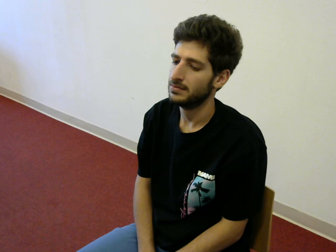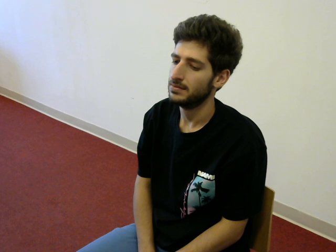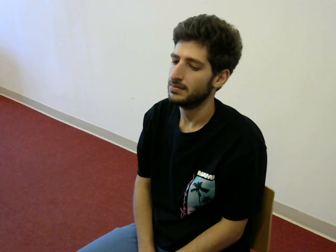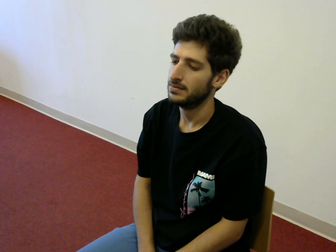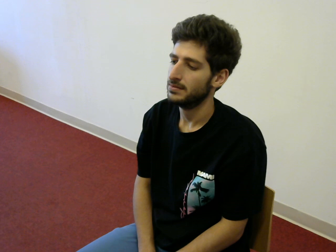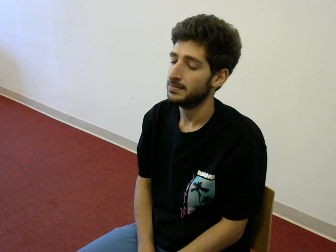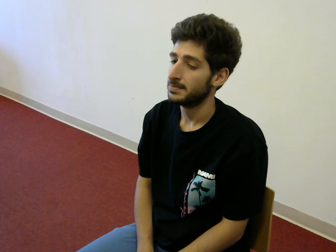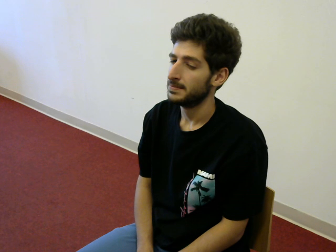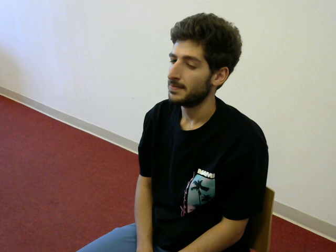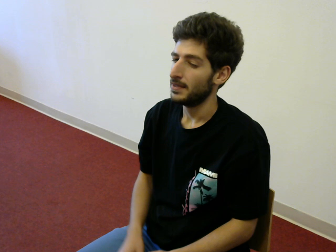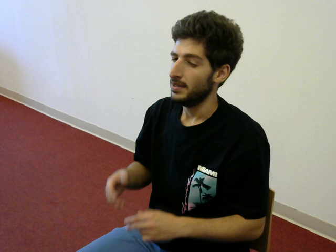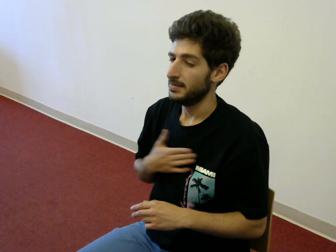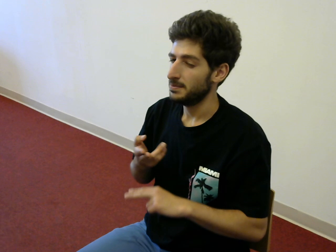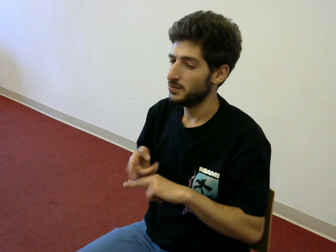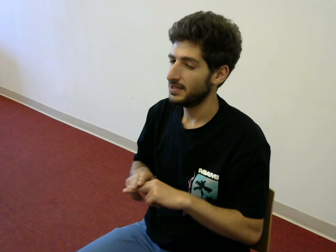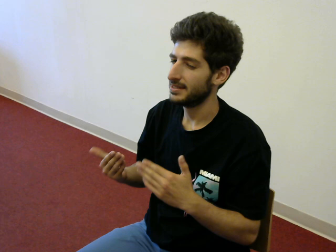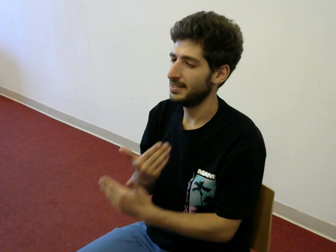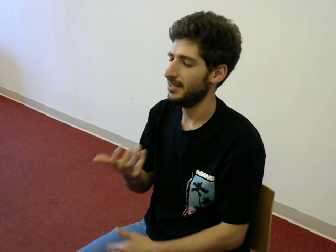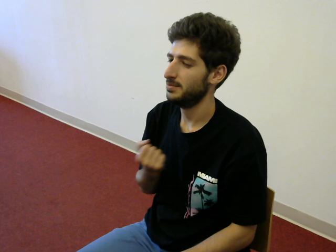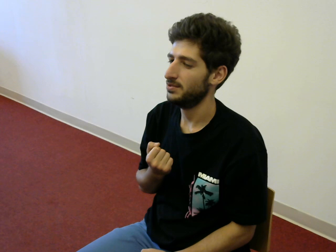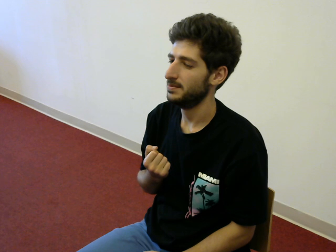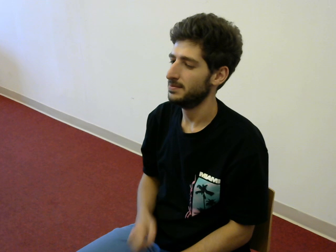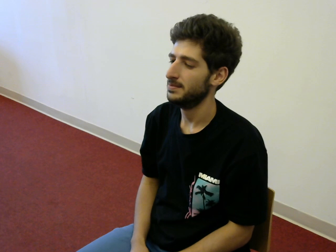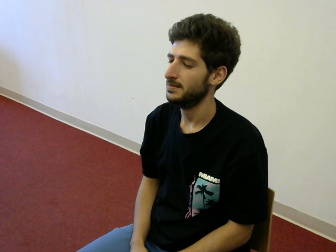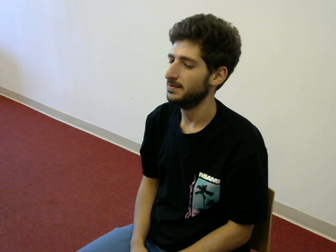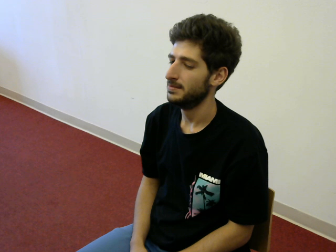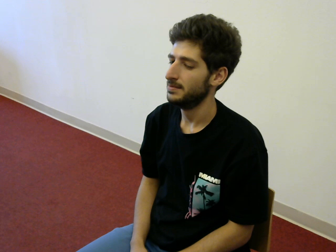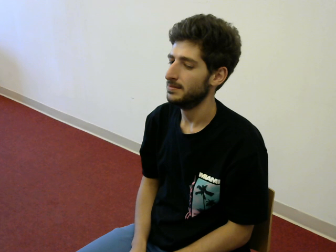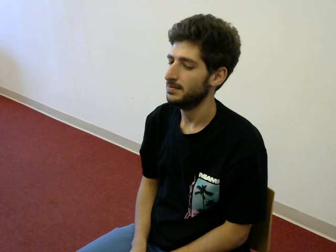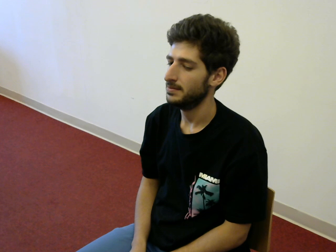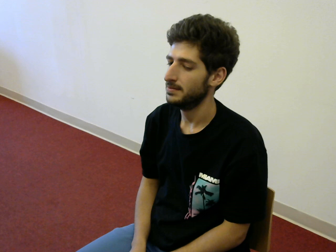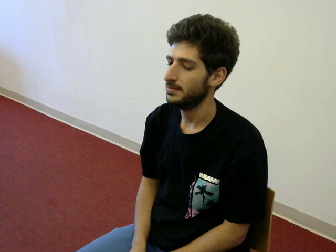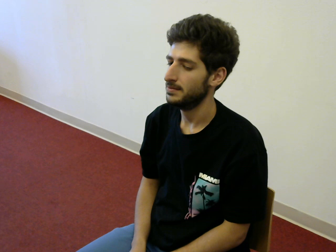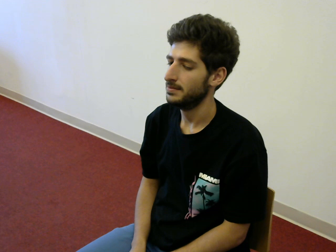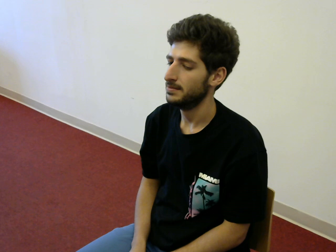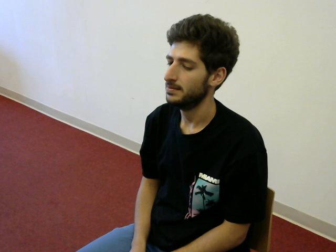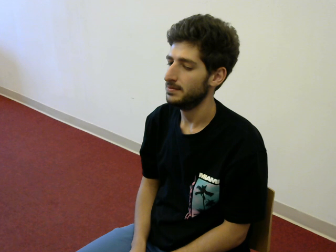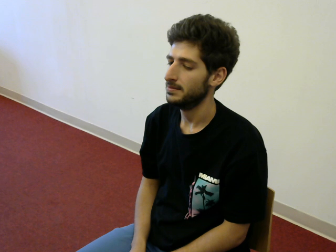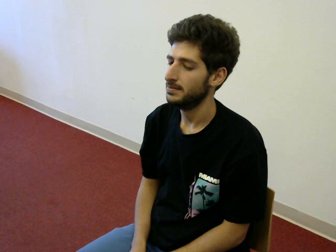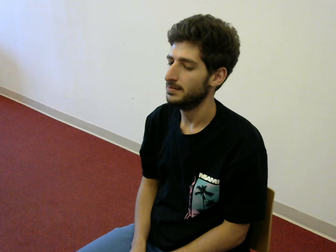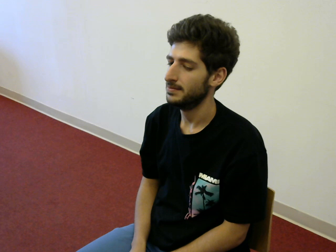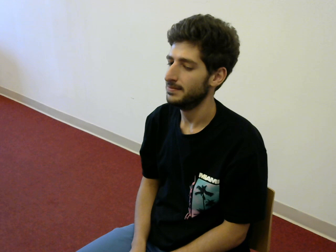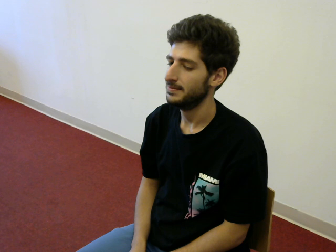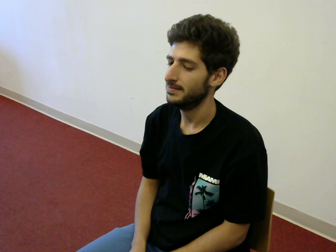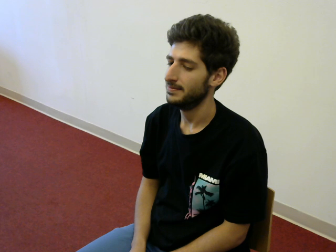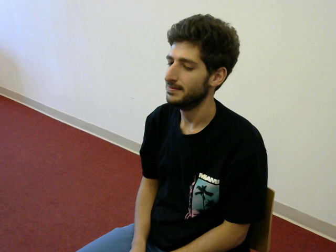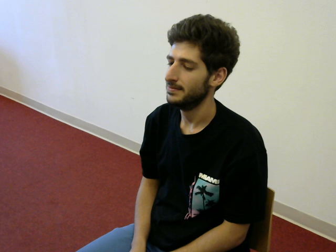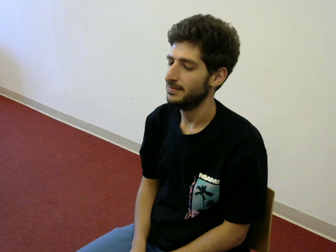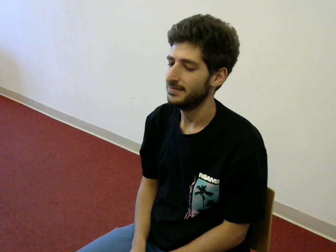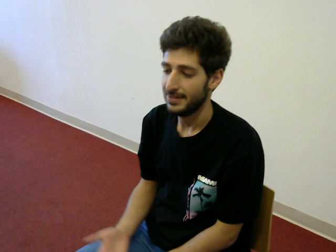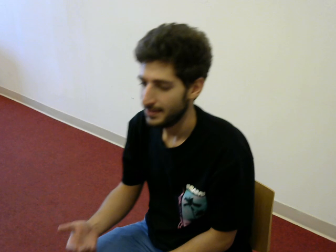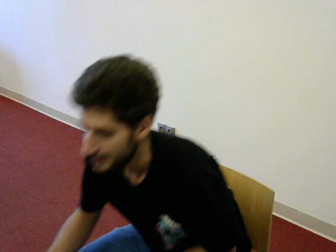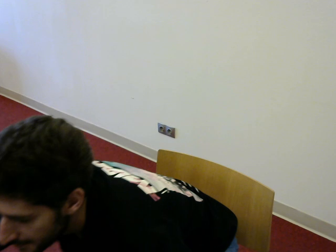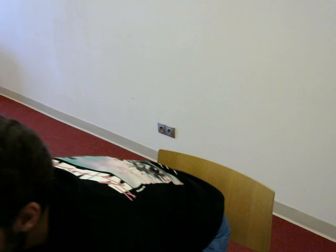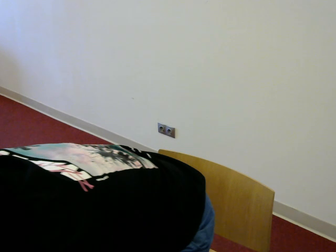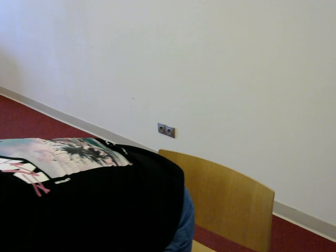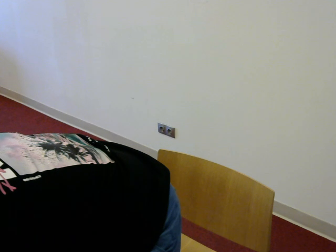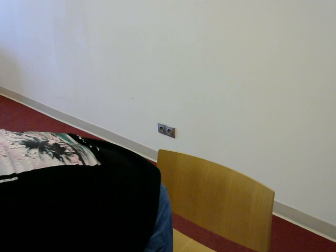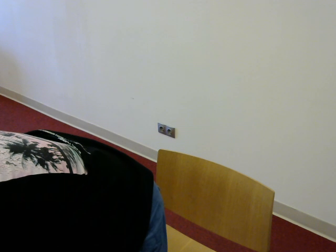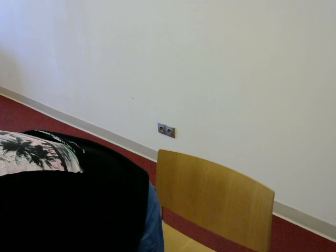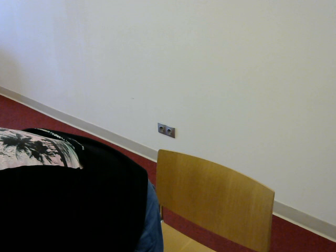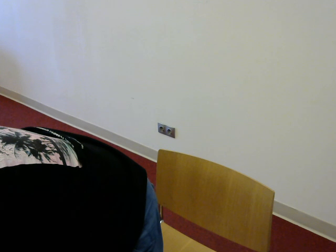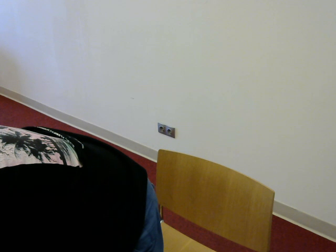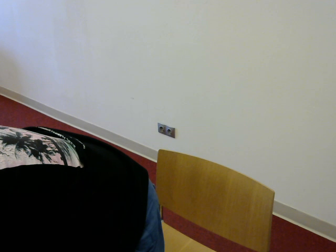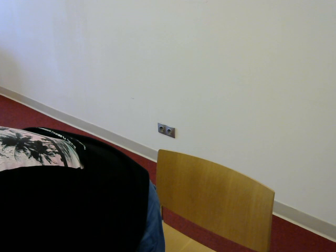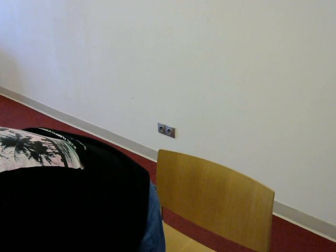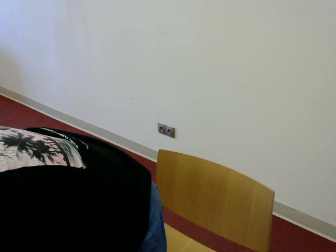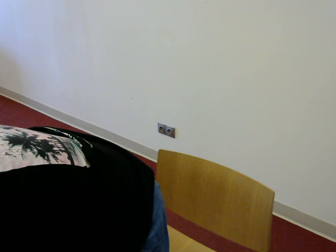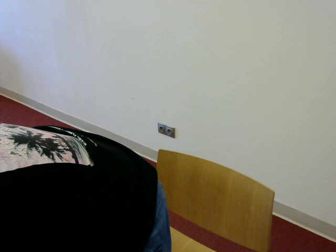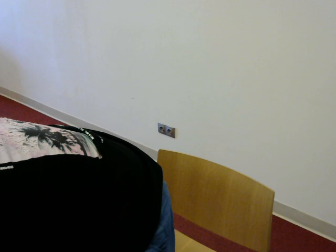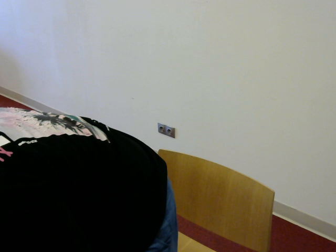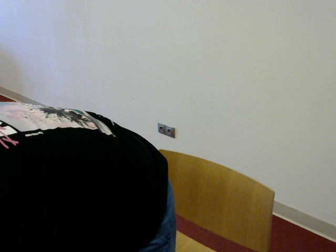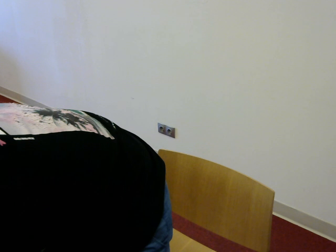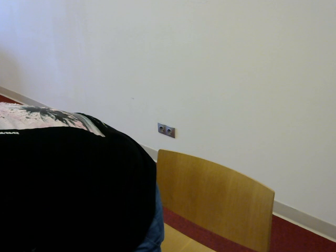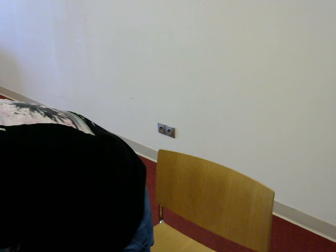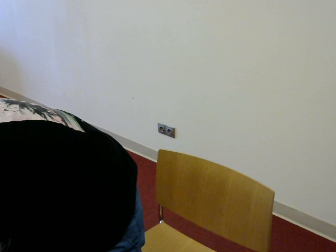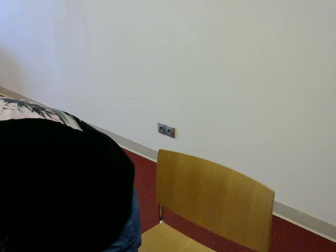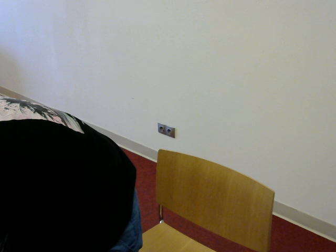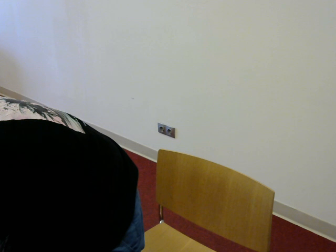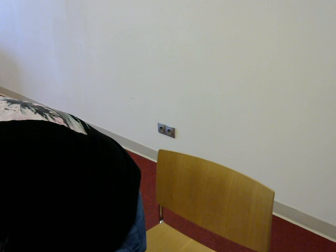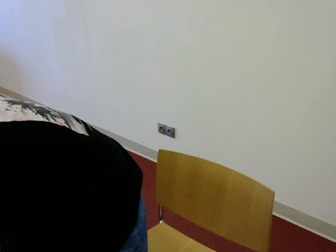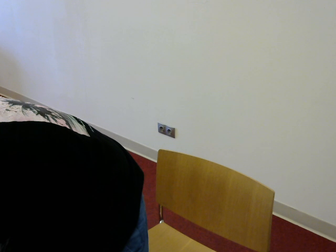Mən bunu yeni almışam